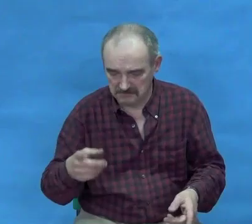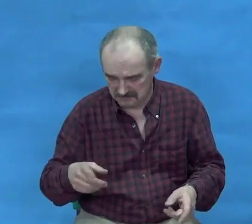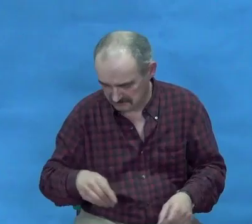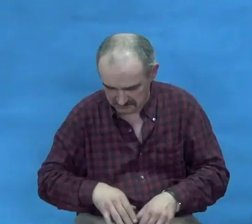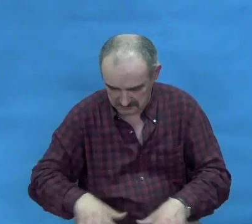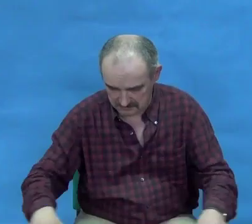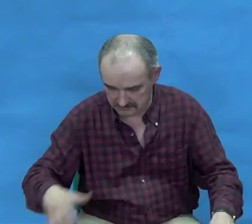Gruszki się rozsypały.